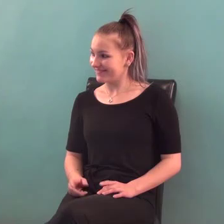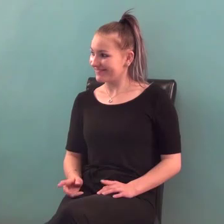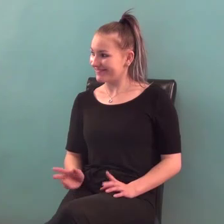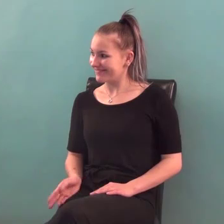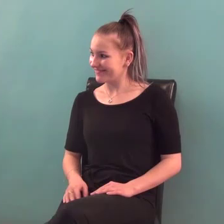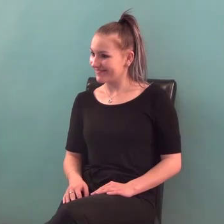Następnie.